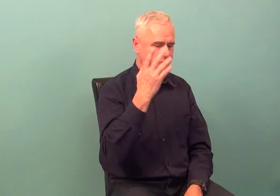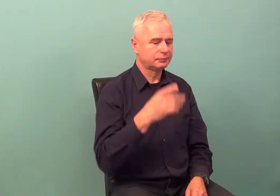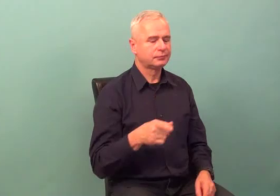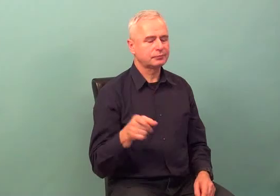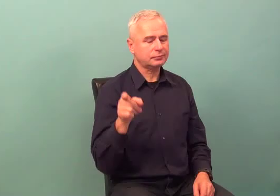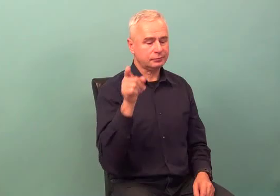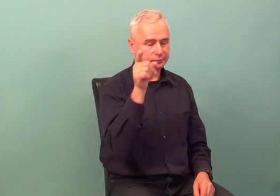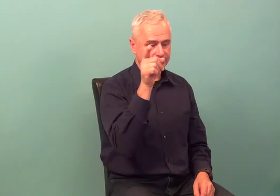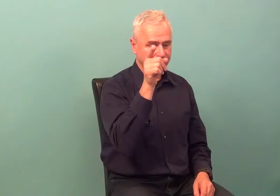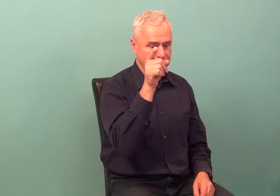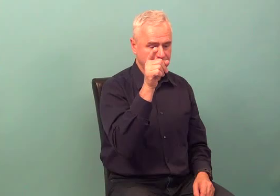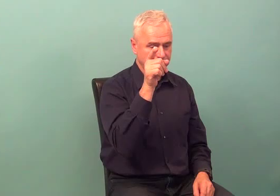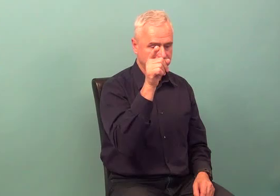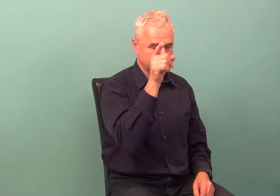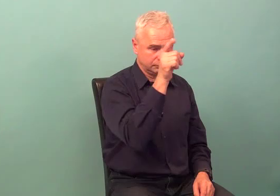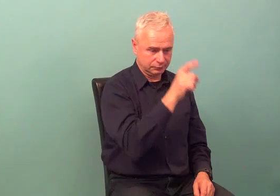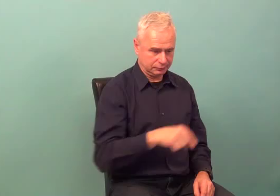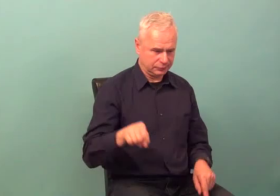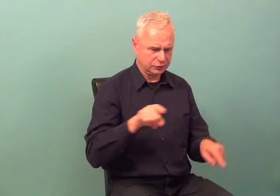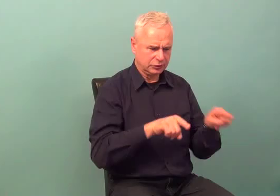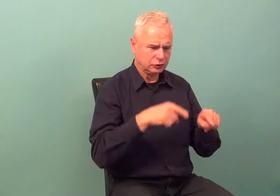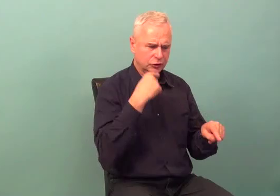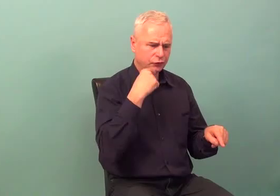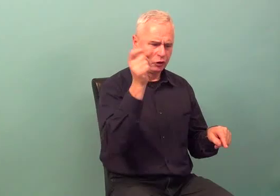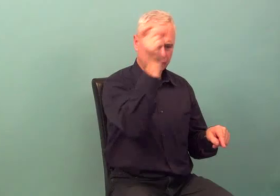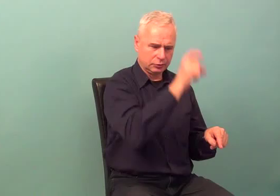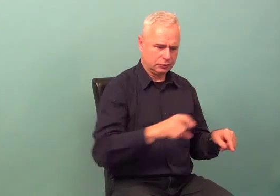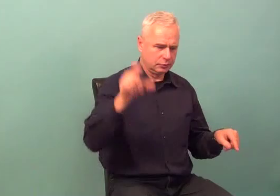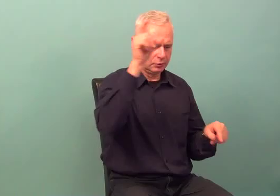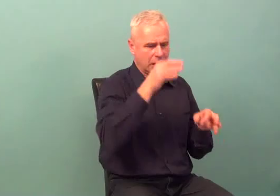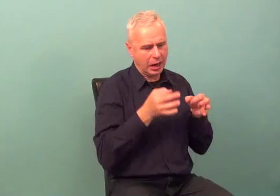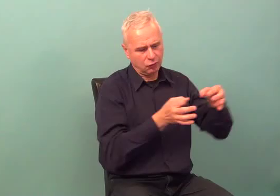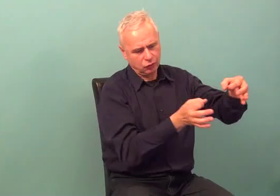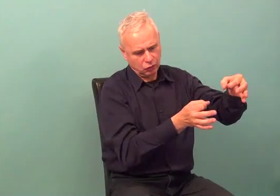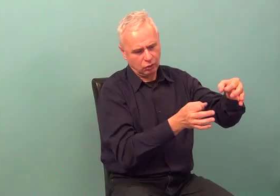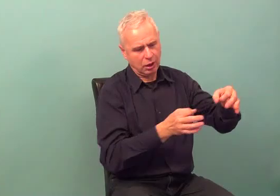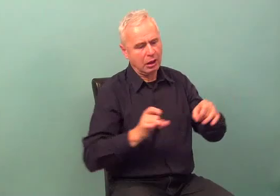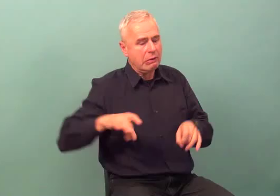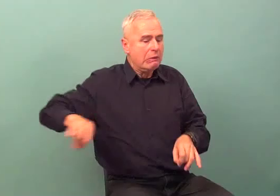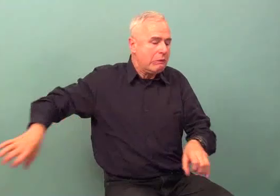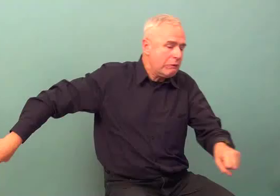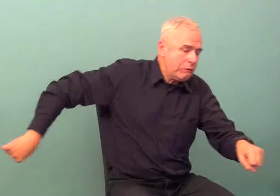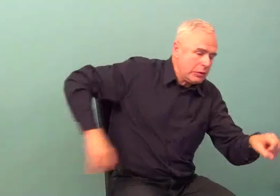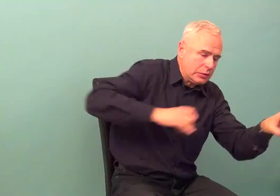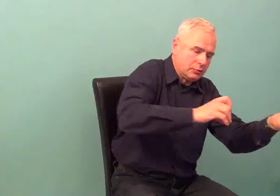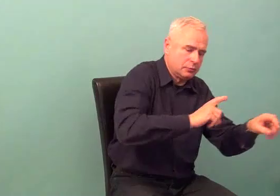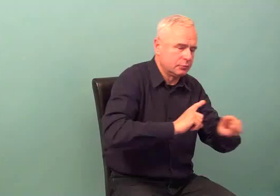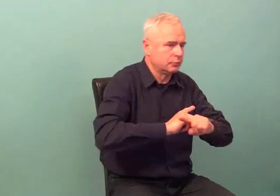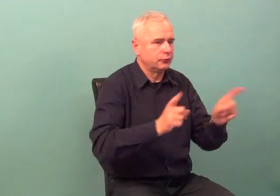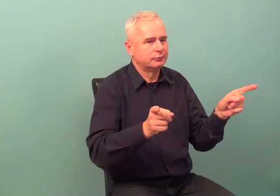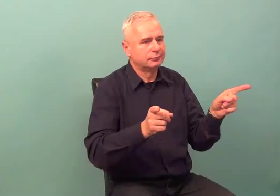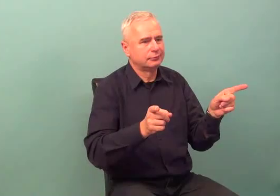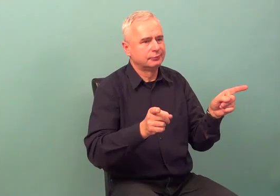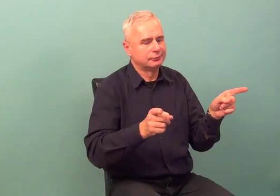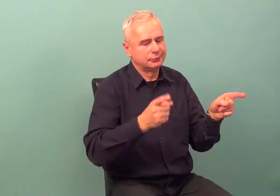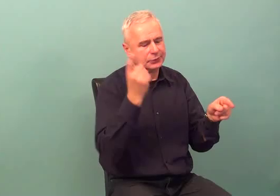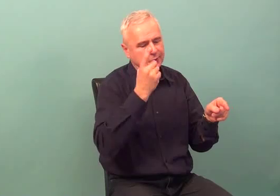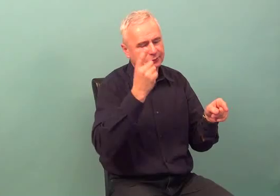Czerwone koło na białym tle, a w nim jest samochód po lewej stronie oraz osoba wbiegająca na jezdnię po prawej stronie i tej osobie nie wolno tak robić.